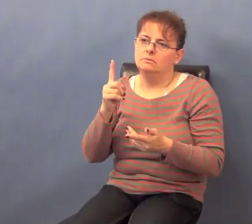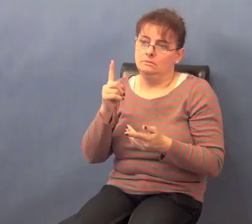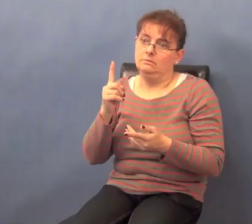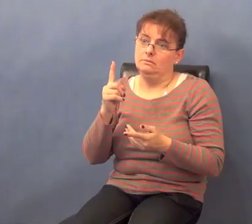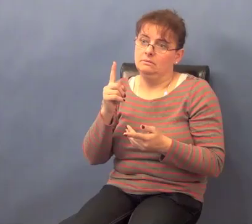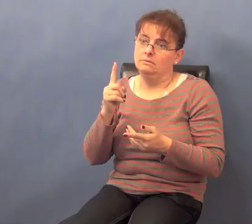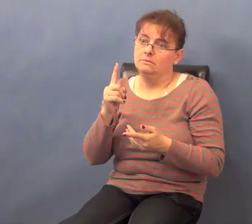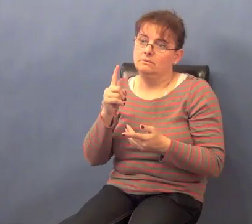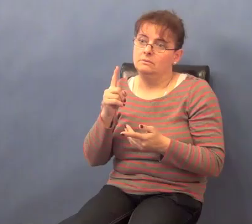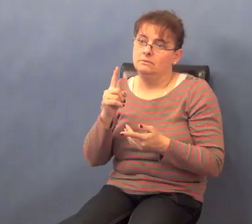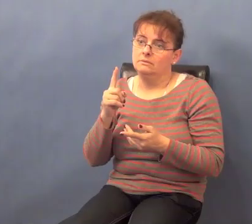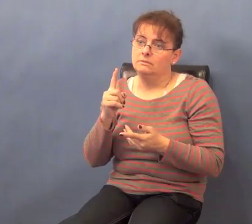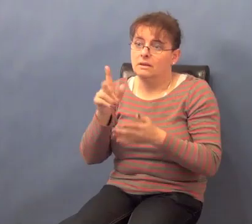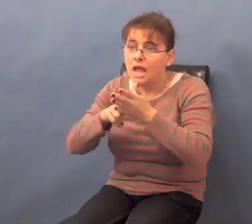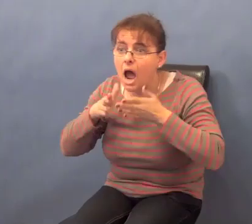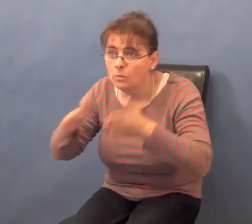Tak, zakaz.